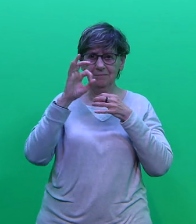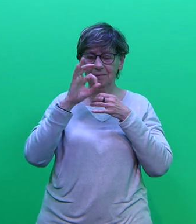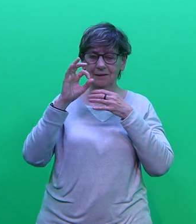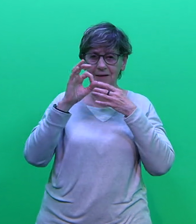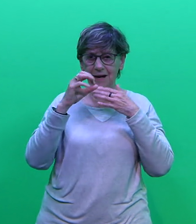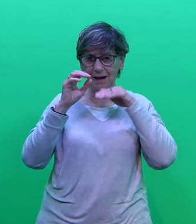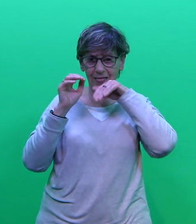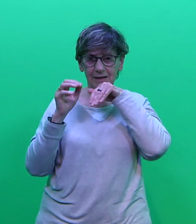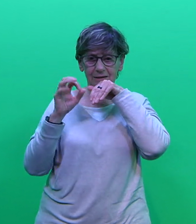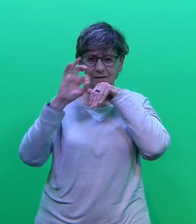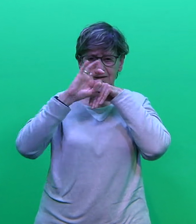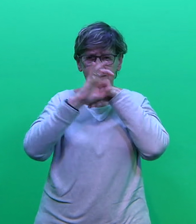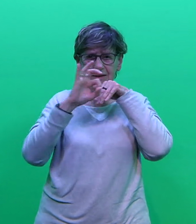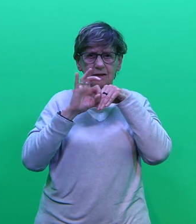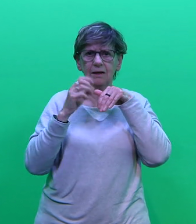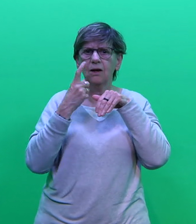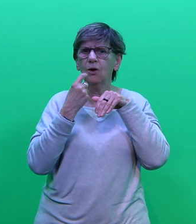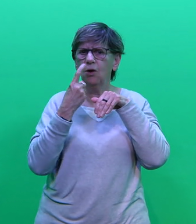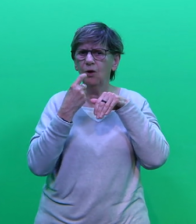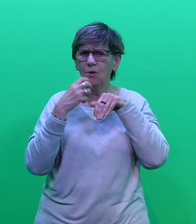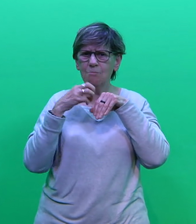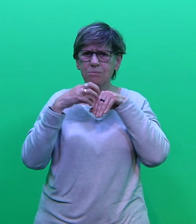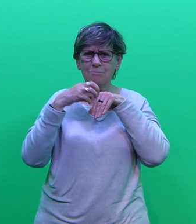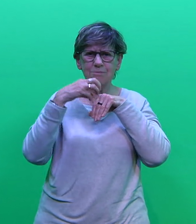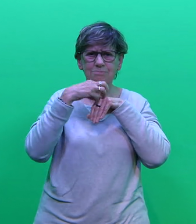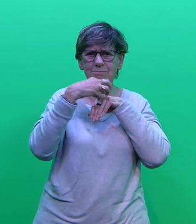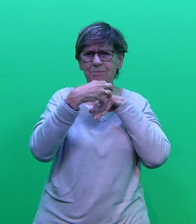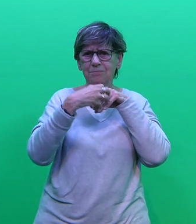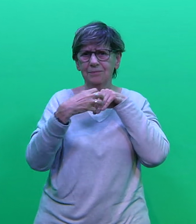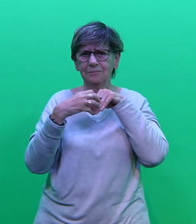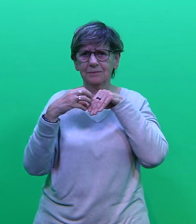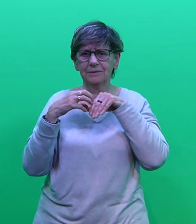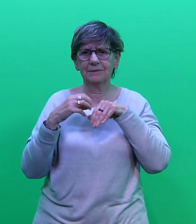Té taques vermelles a la llengua i les té inflades.